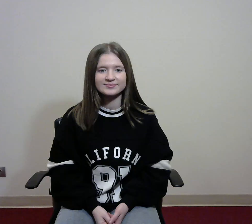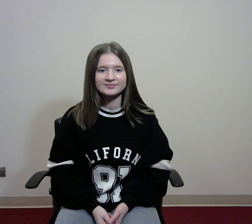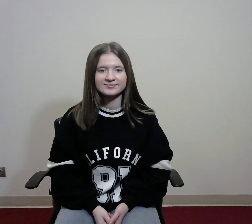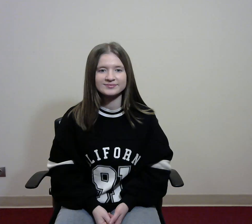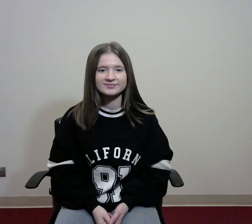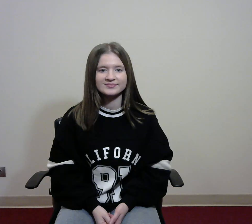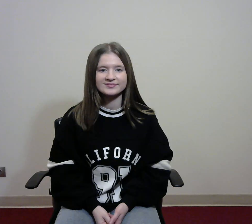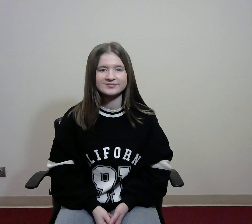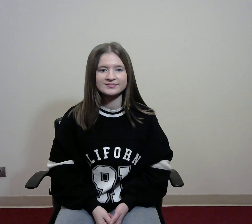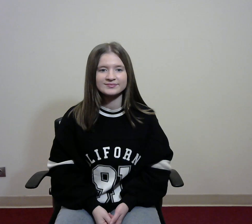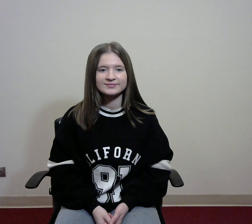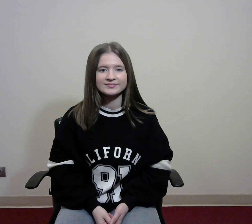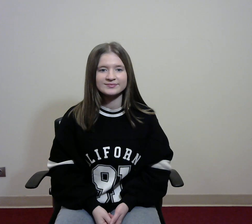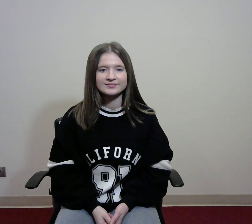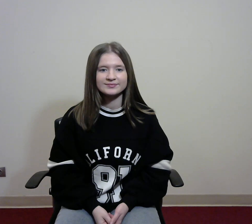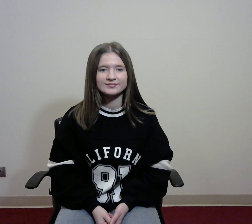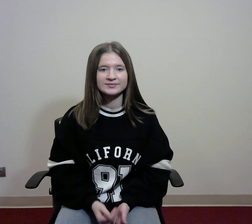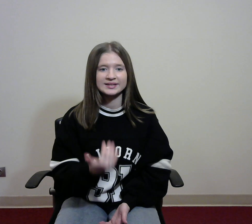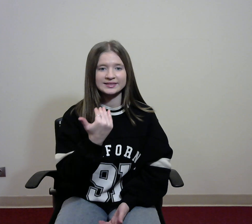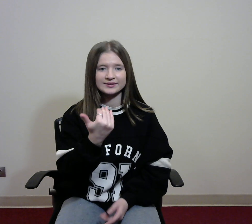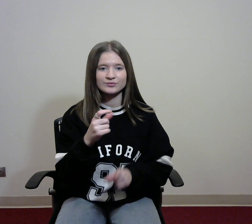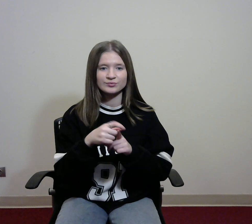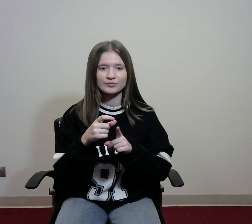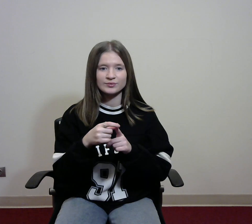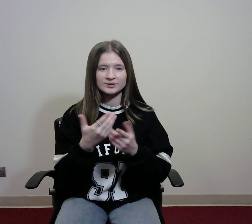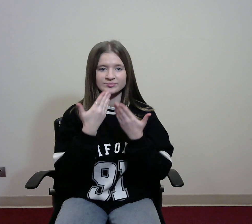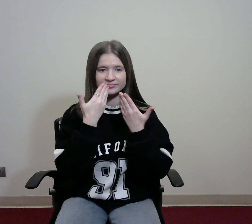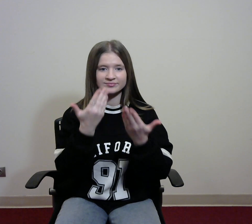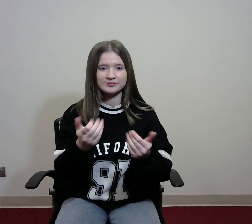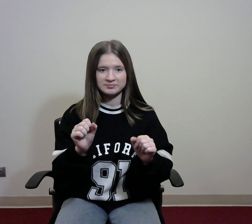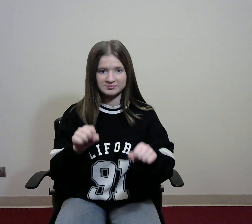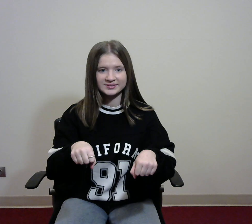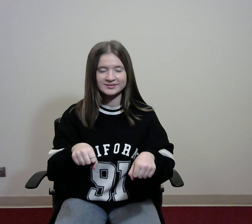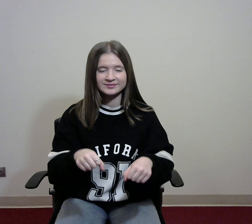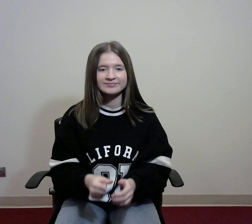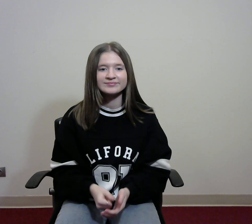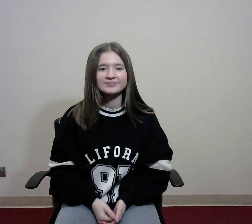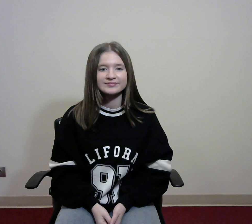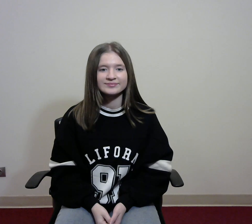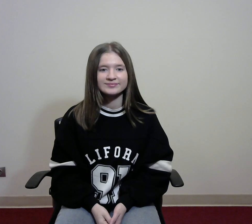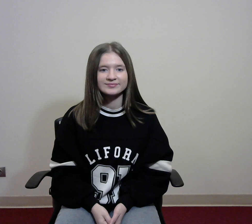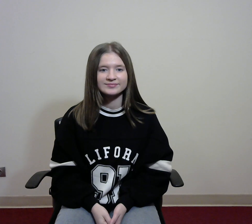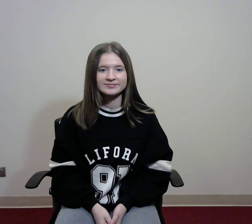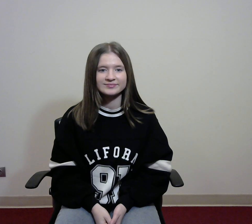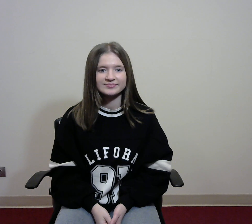Sizdən söz soruşmaq olar?